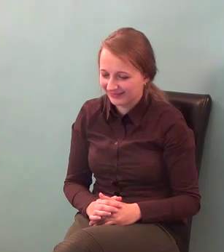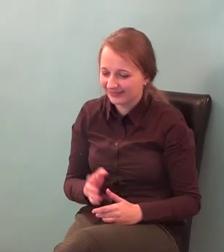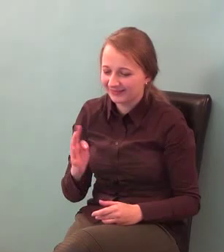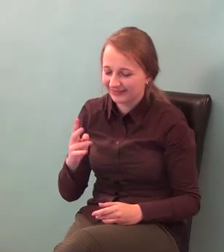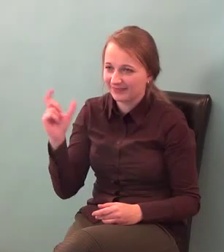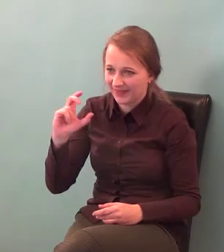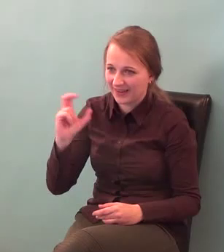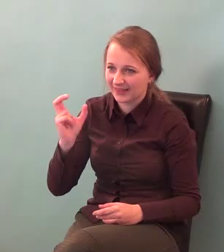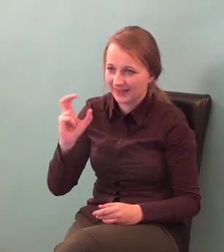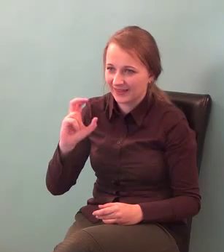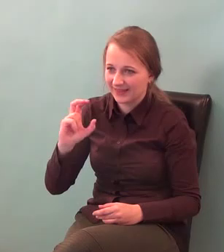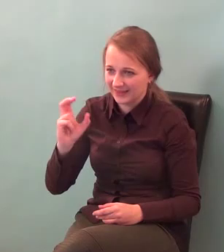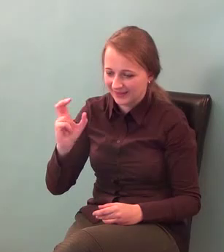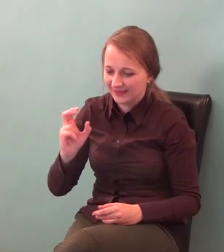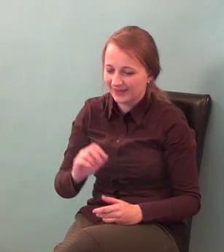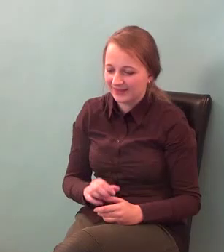Czwartego, w czwartek